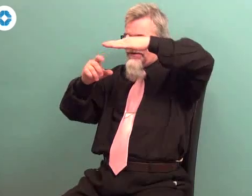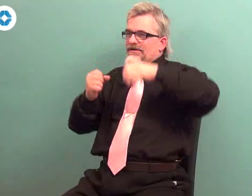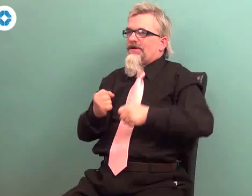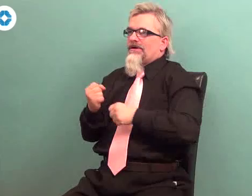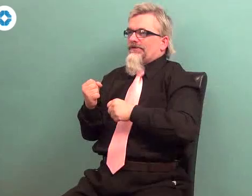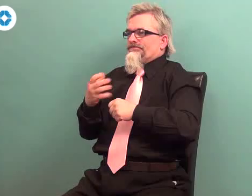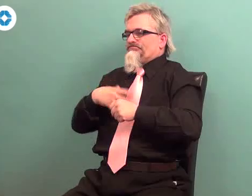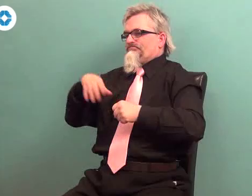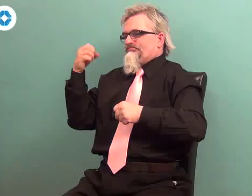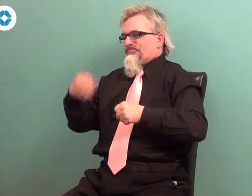Strażak trzymał toporek w dłoniach i rozczarował się.